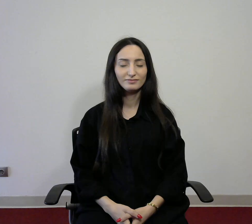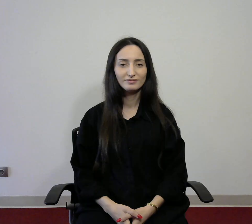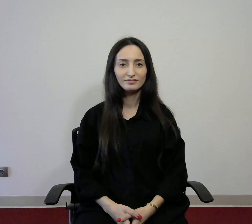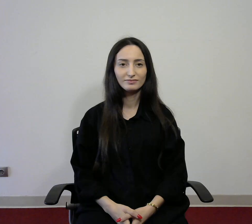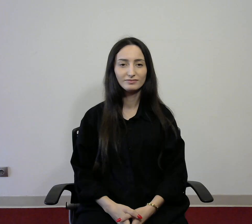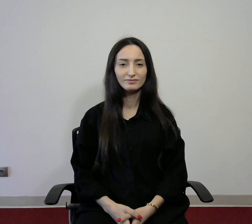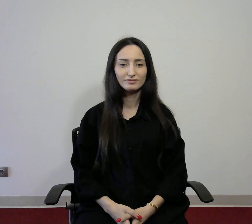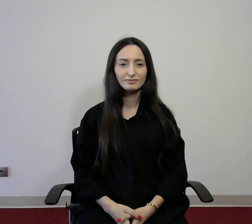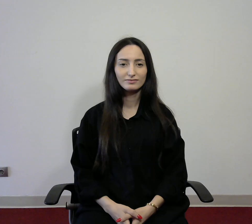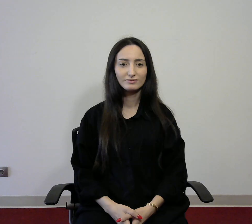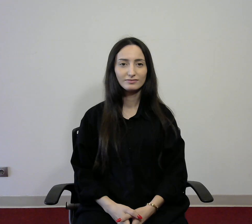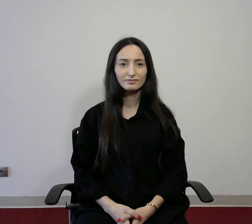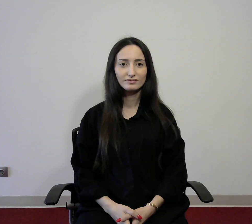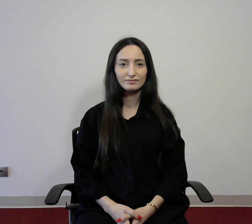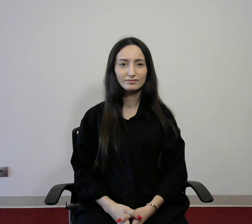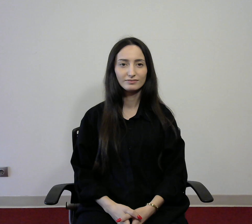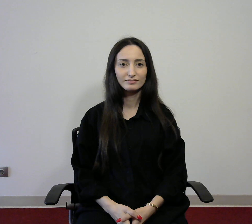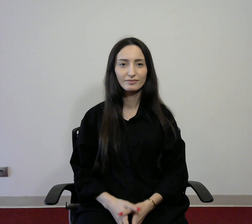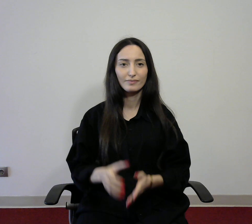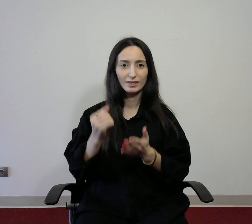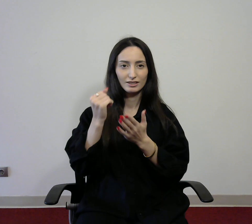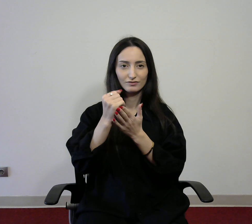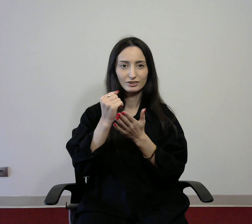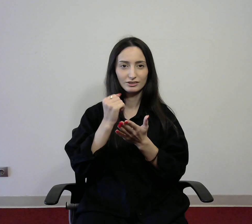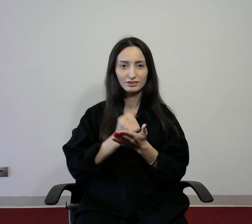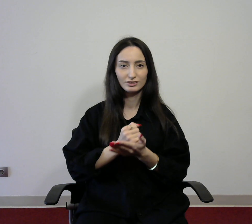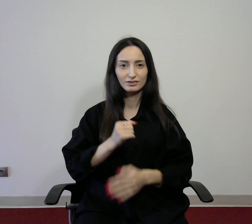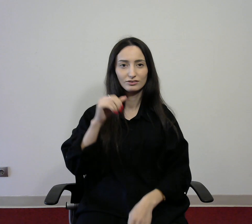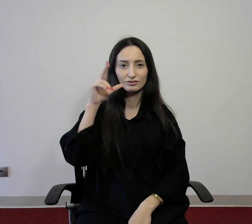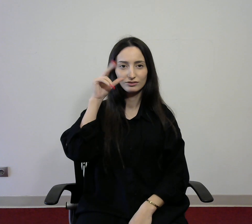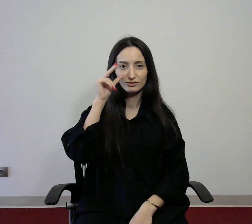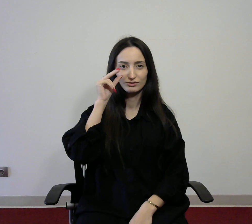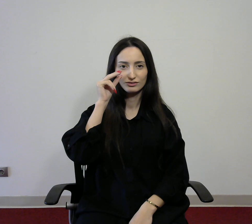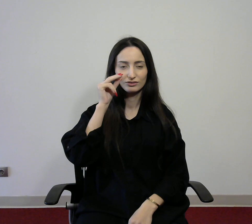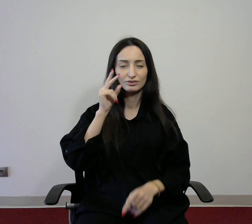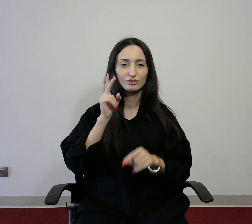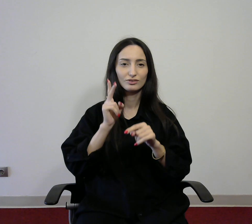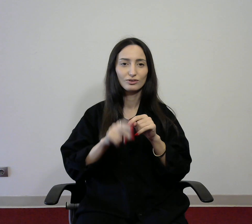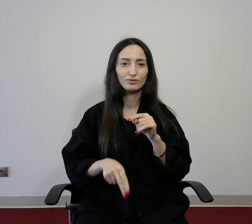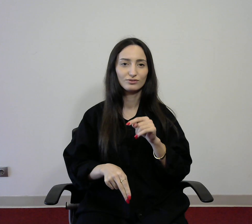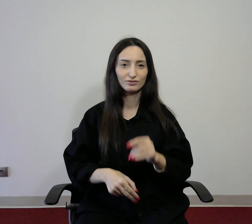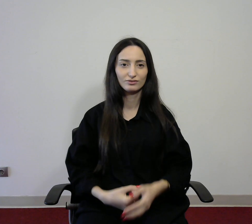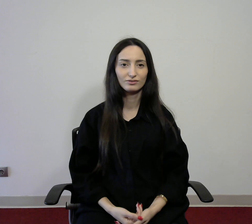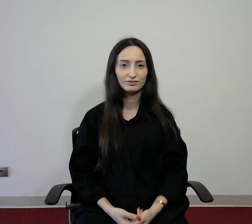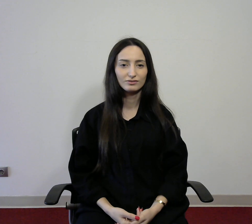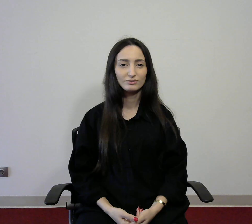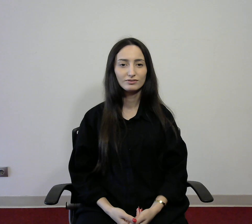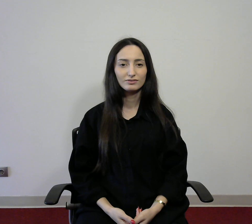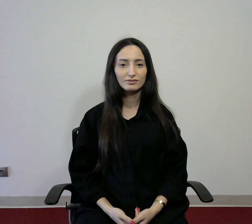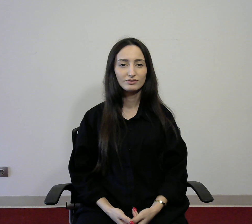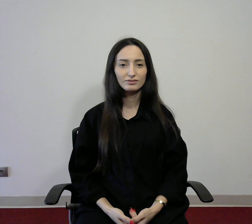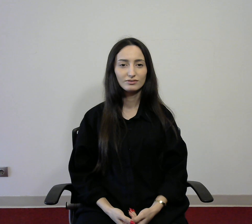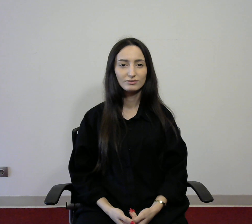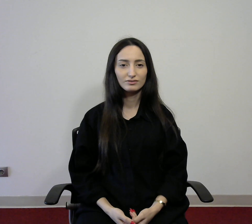Viza nə vaxt bitir?